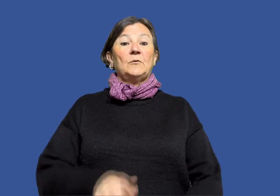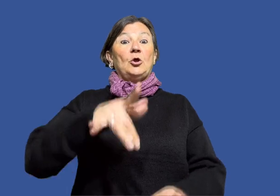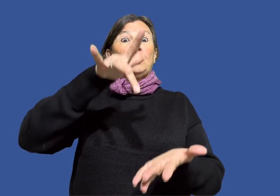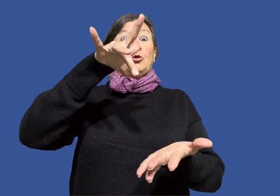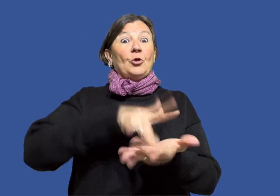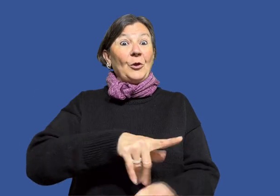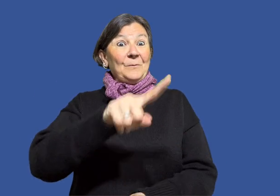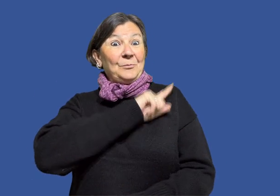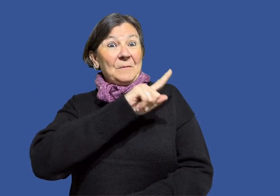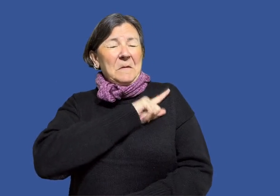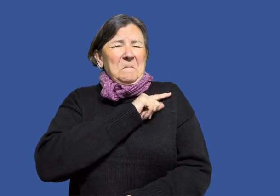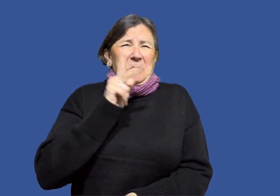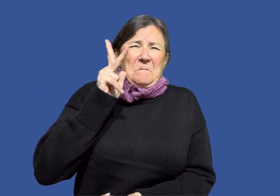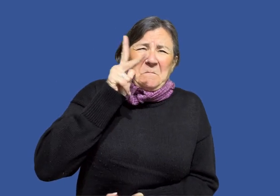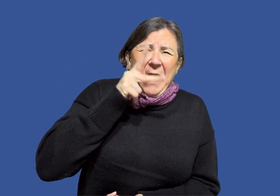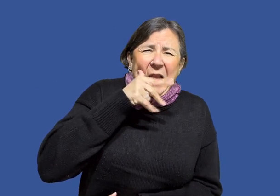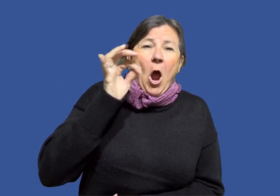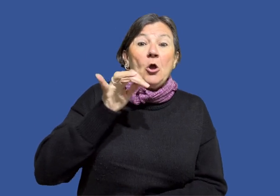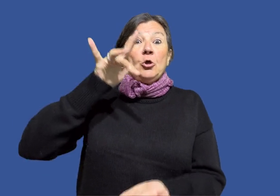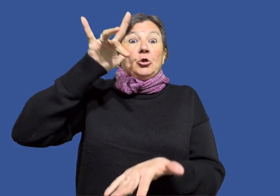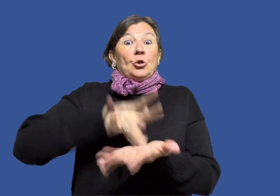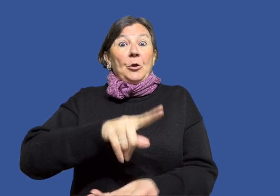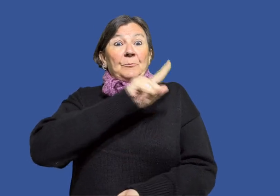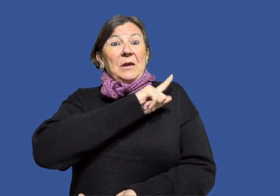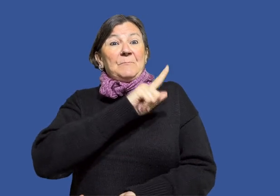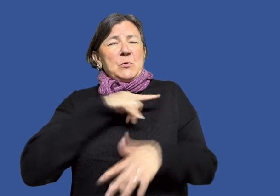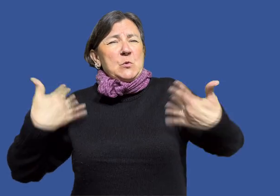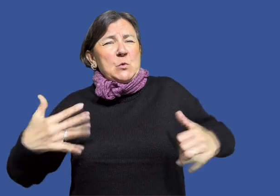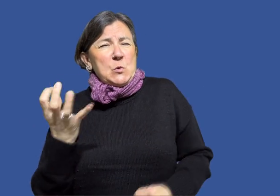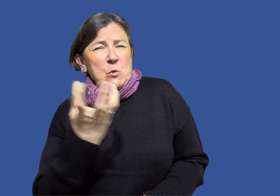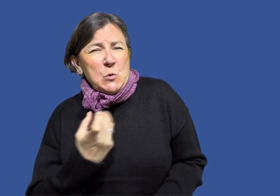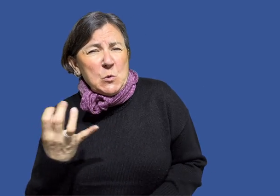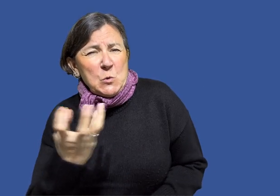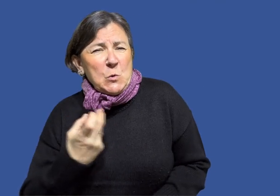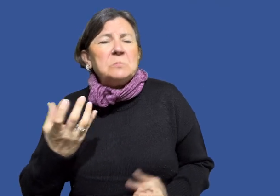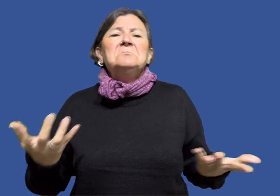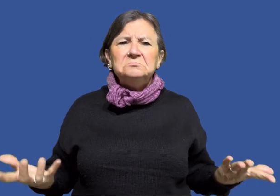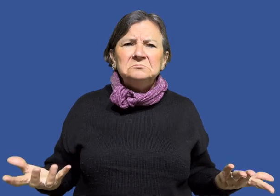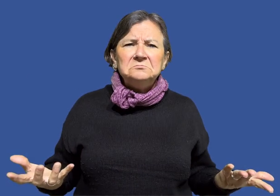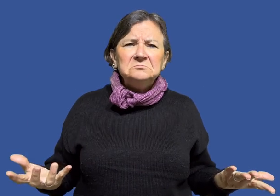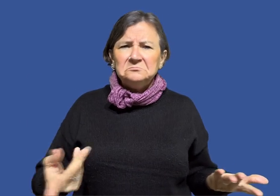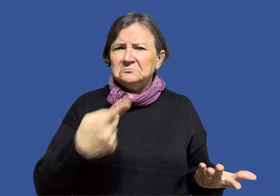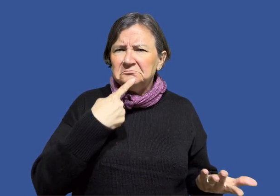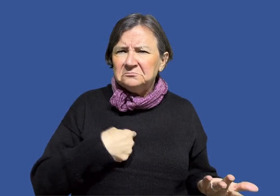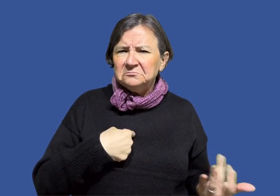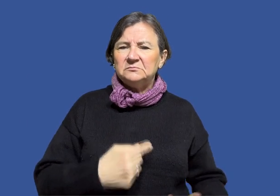Quan orines notes que et fa mal o escou?